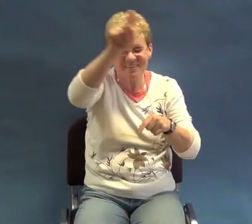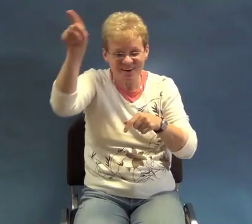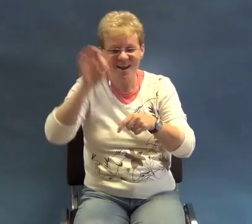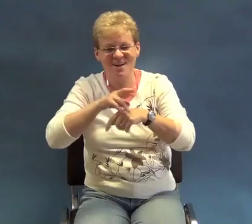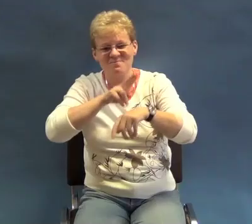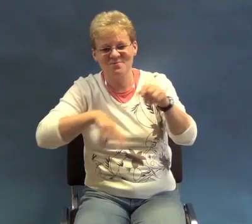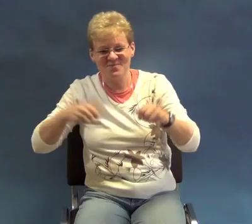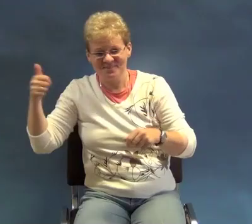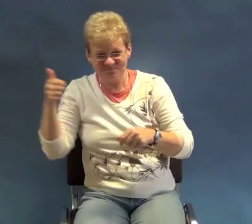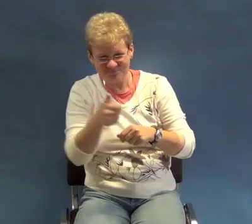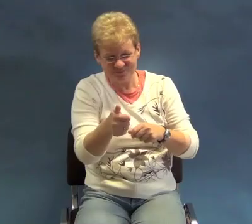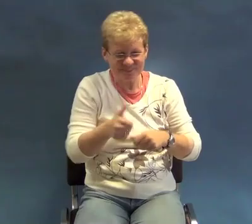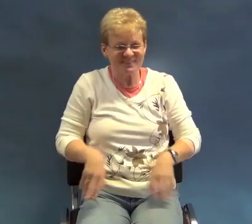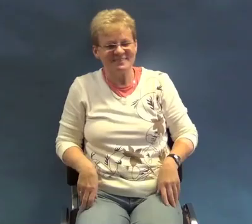Akurat zjawił się policjant.